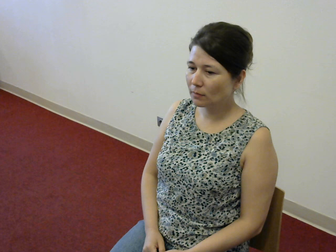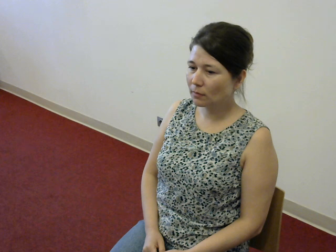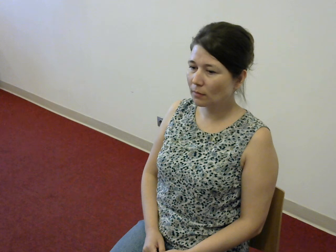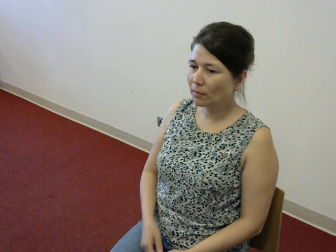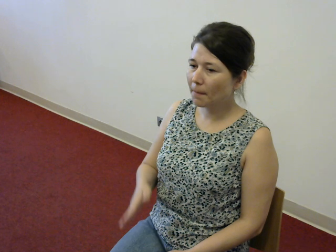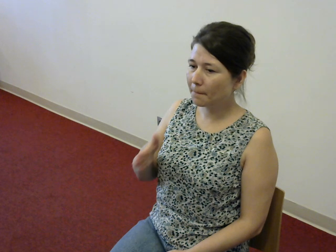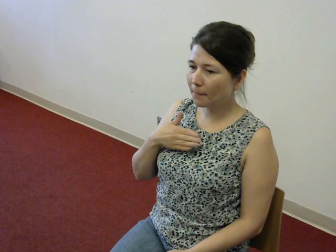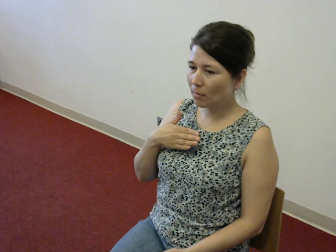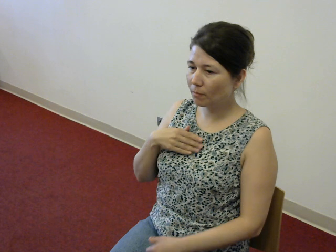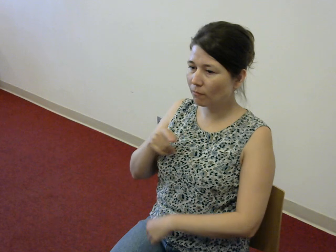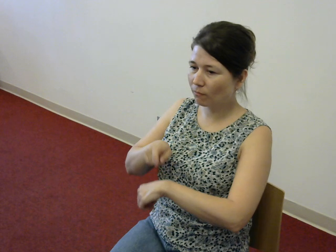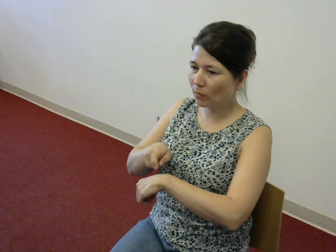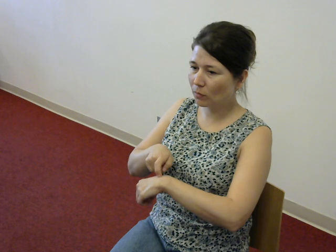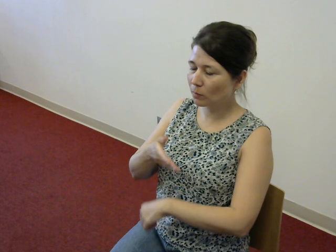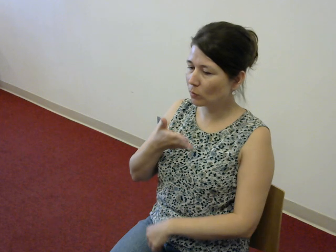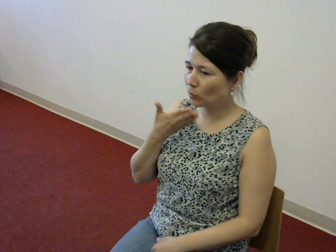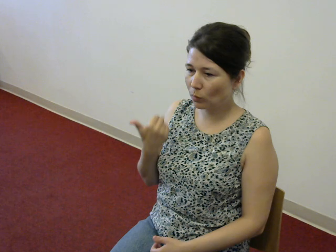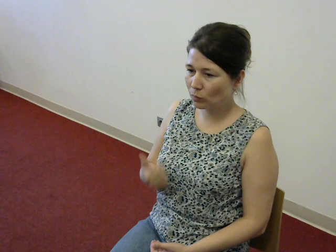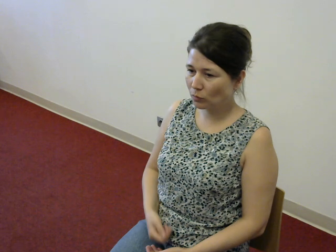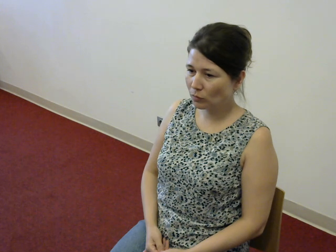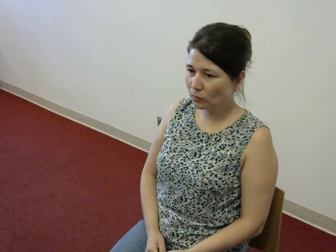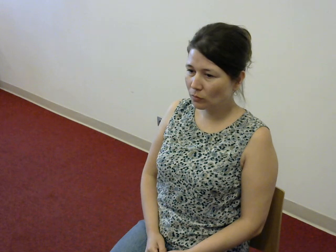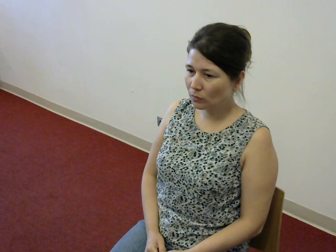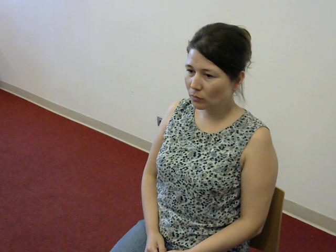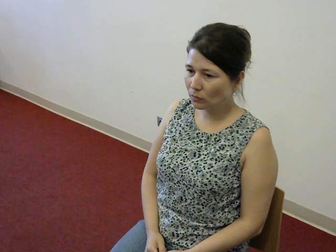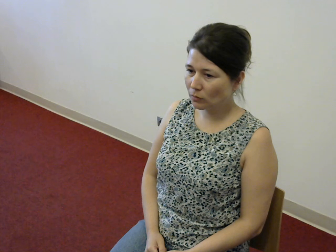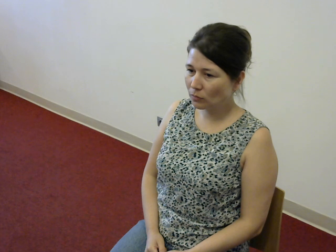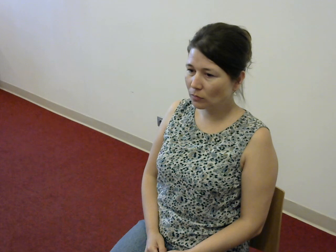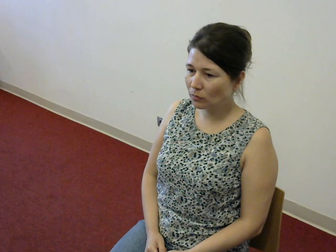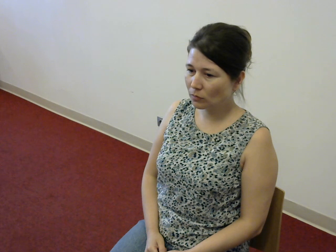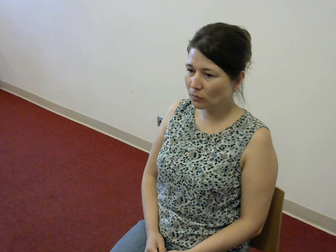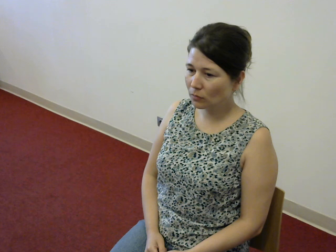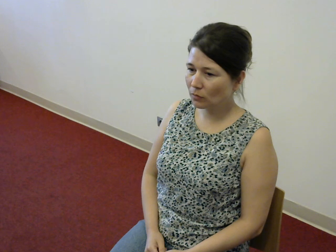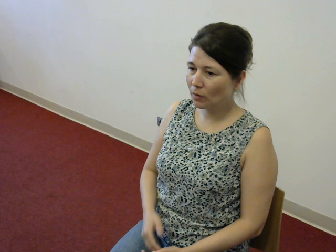Mənim vaxtım yoxdur